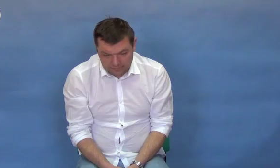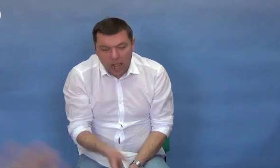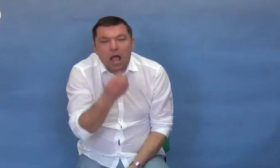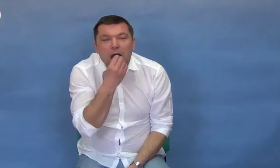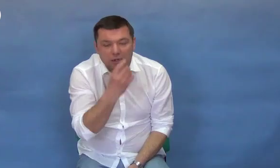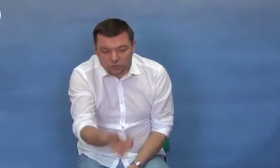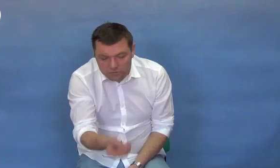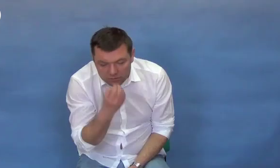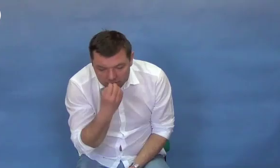Jedzenie.